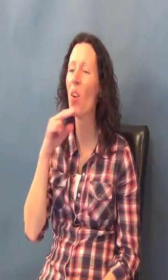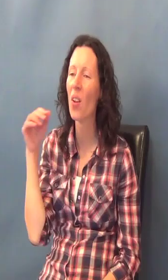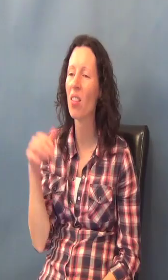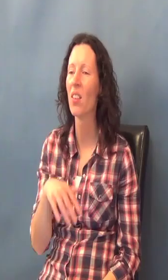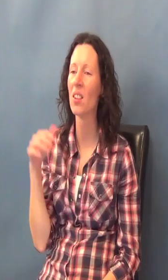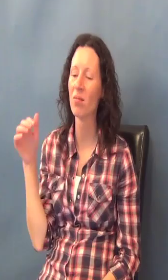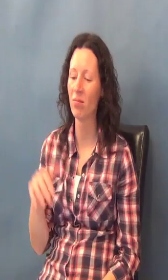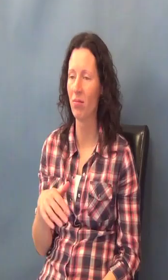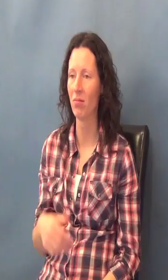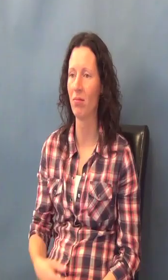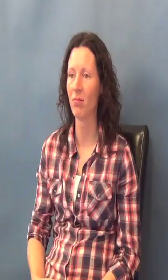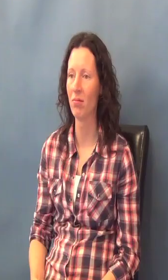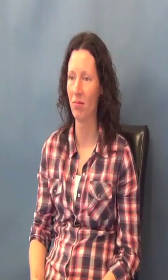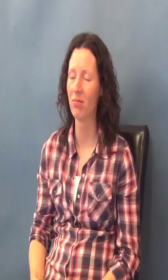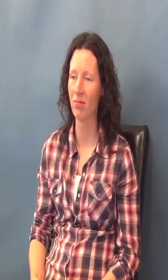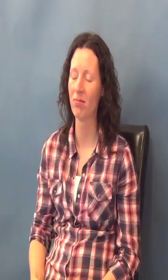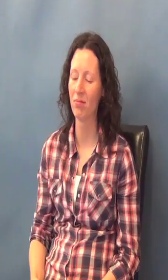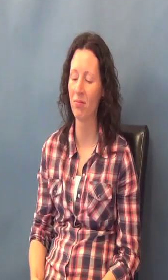Zakaz puszczania strumienia wody.